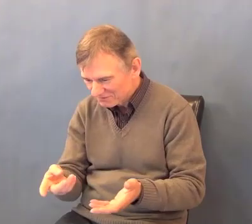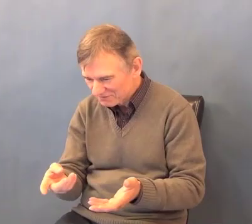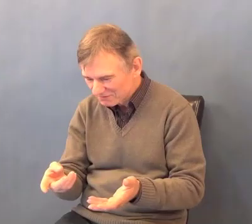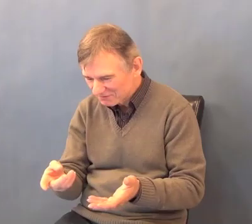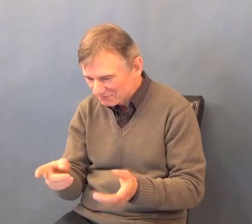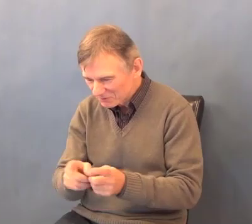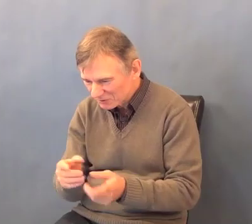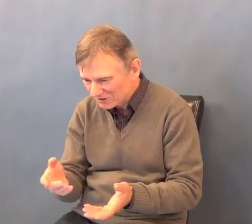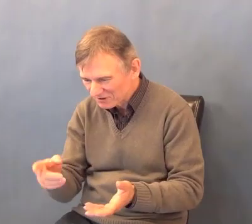Tu spotkanie.